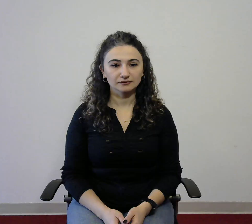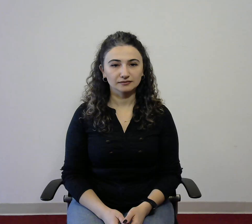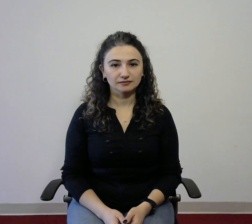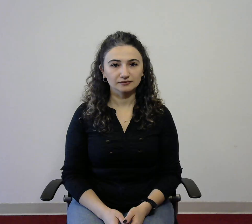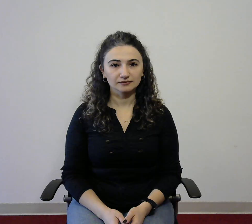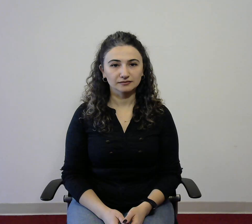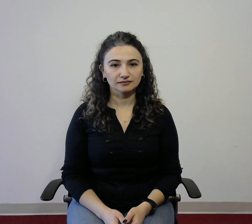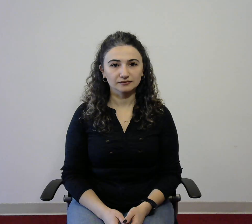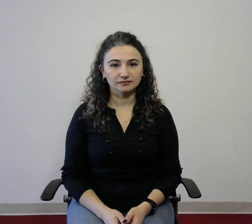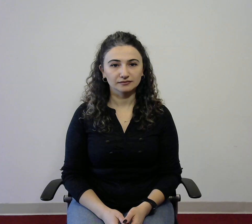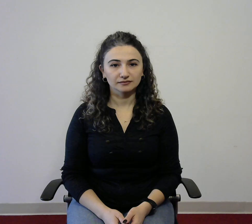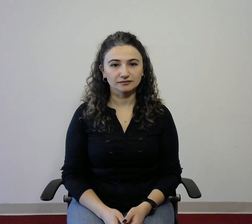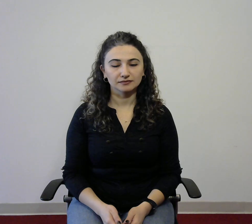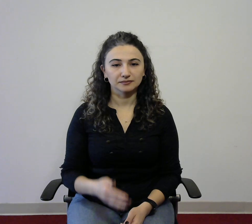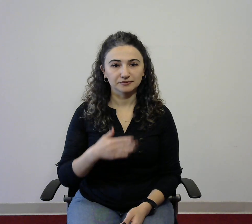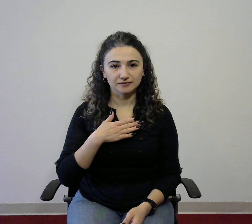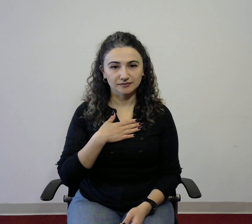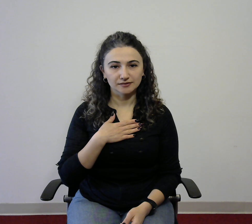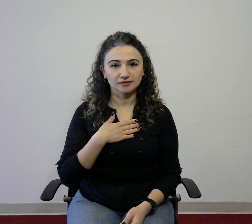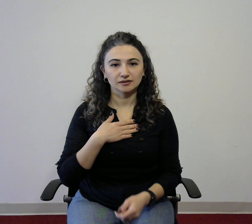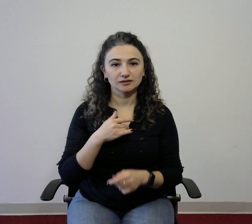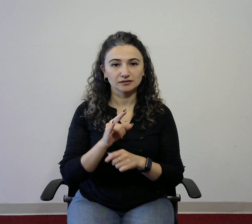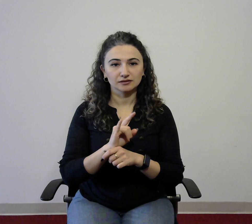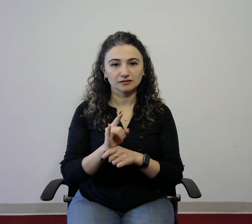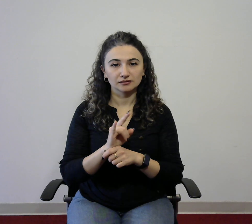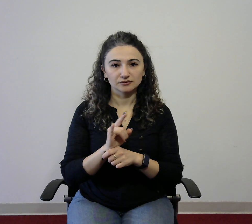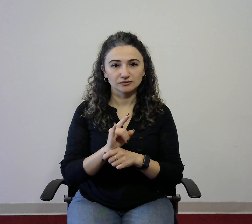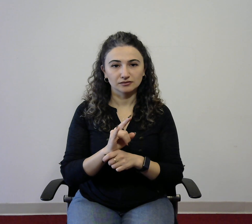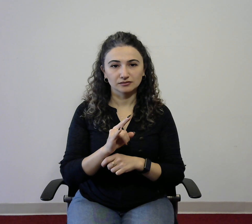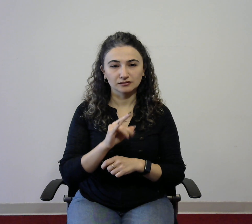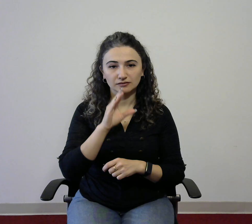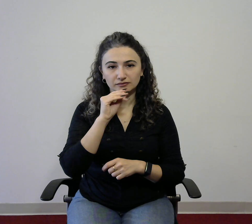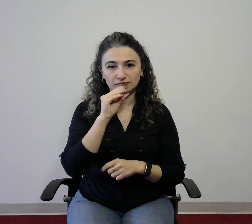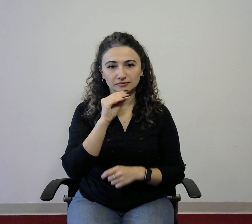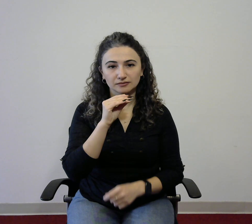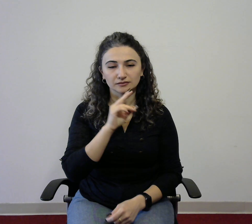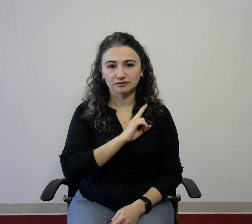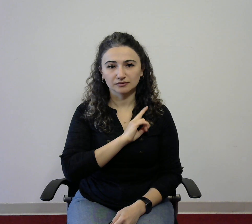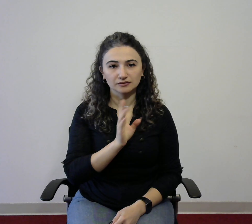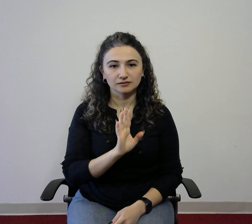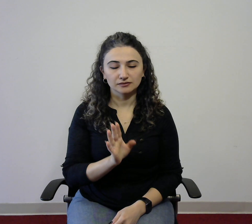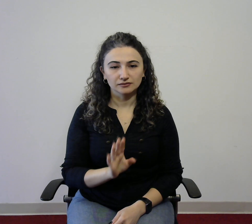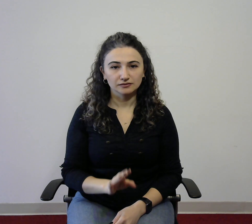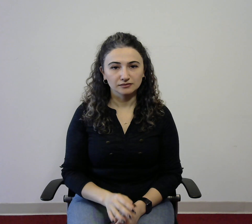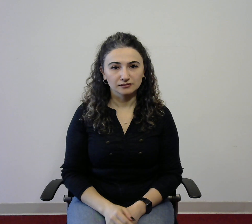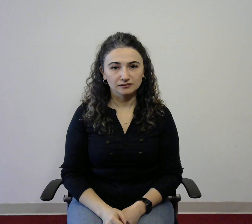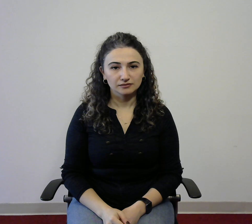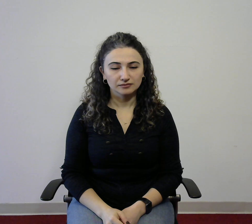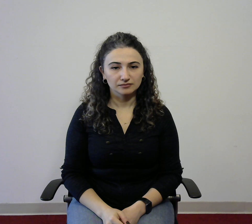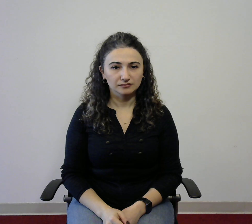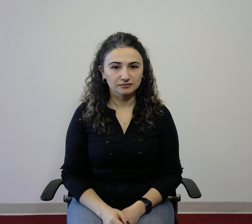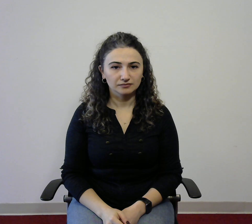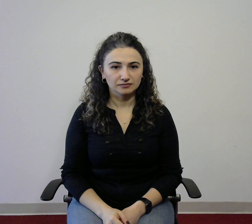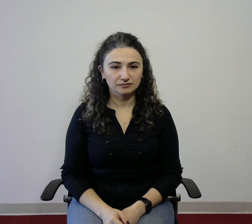Mən yalan danışmağı sevmirəm